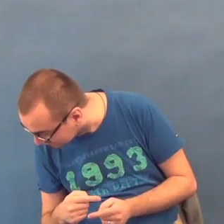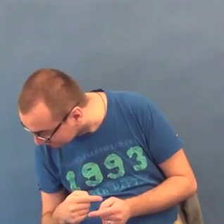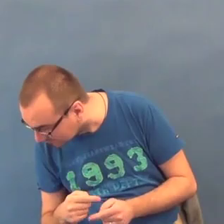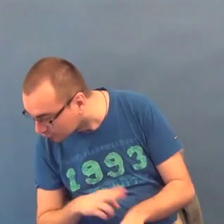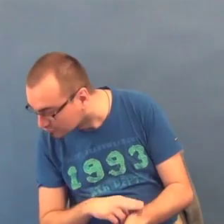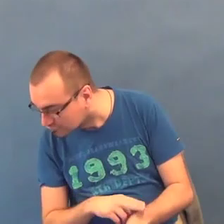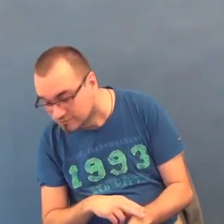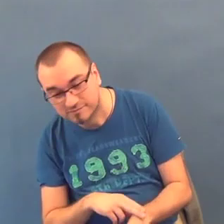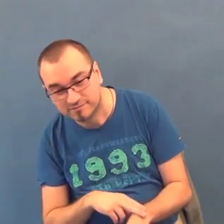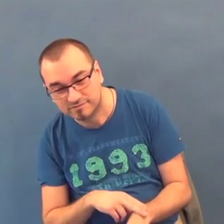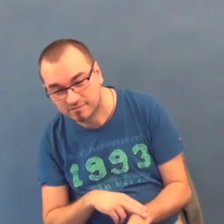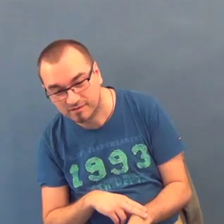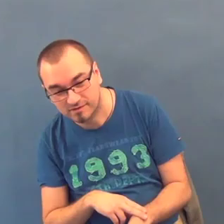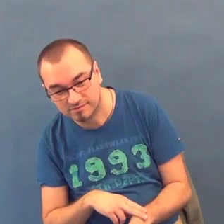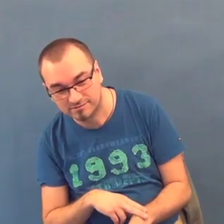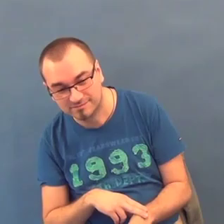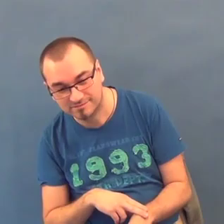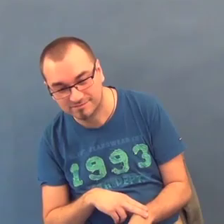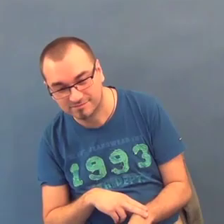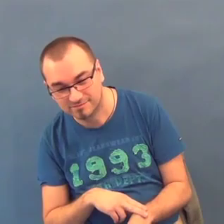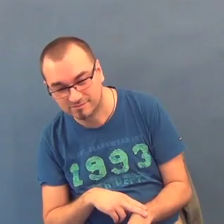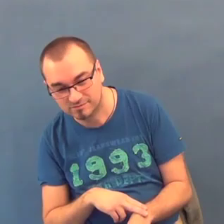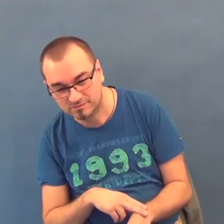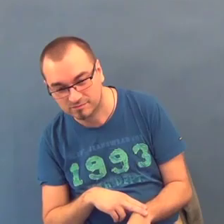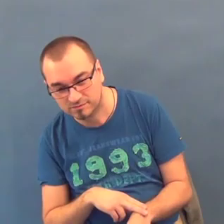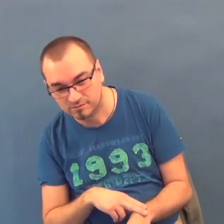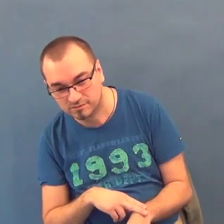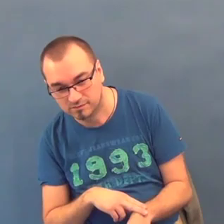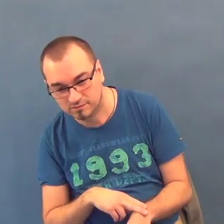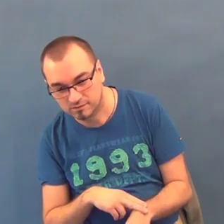W jakich godzinach?